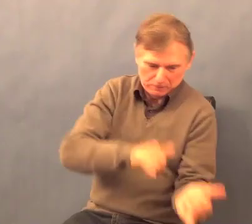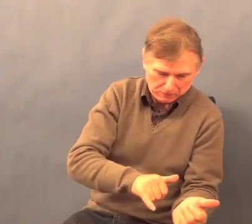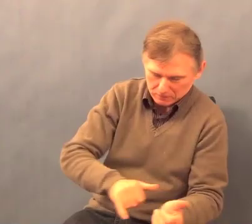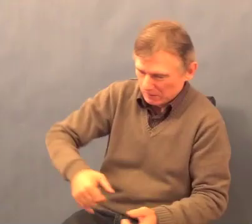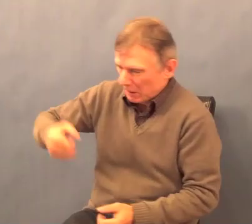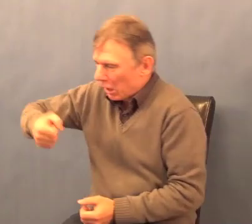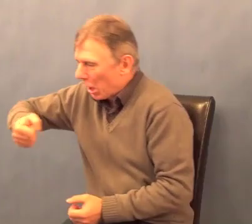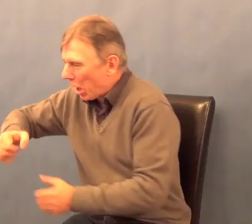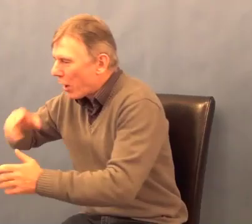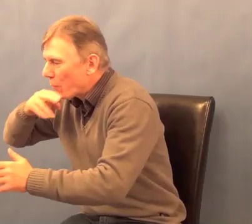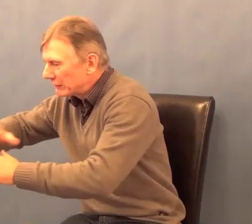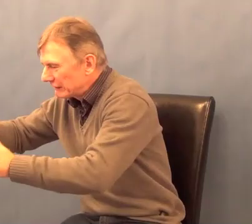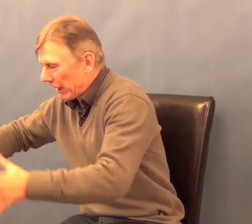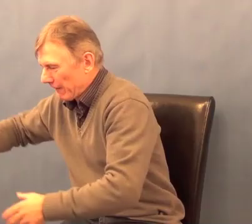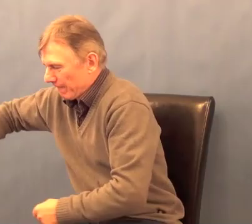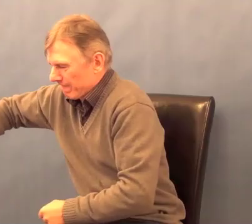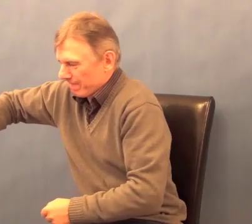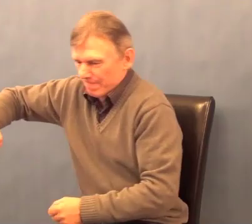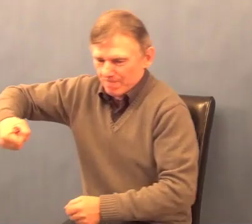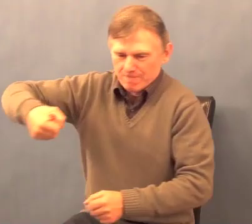Bierze kosz pełen gruszek i stawia go obok roweru.